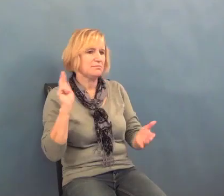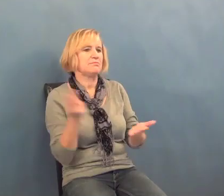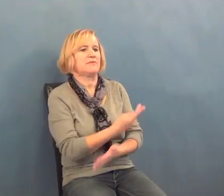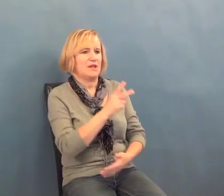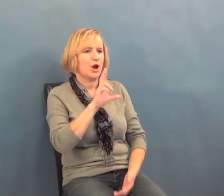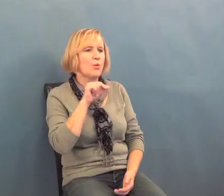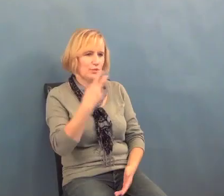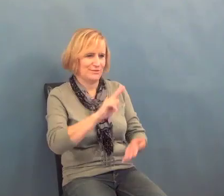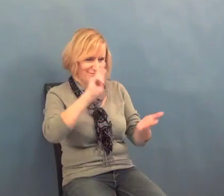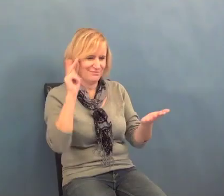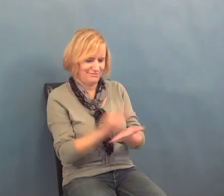Można się poślizgnąć na tym lodzie.